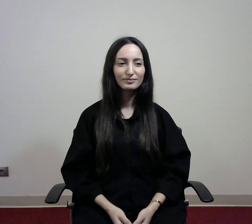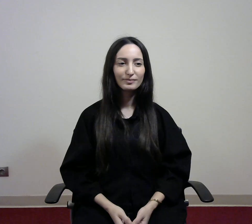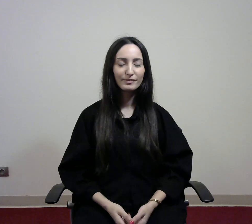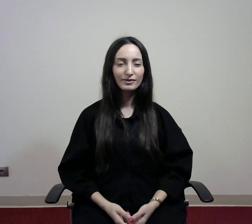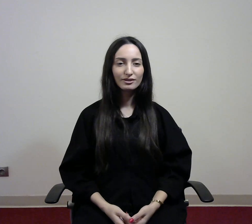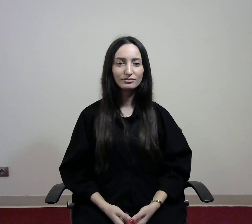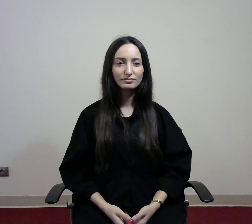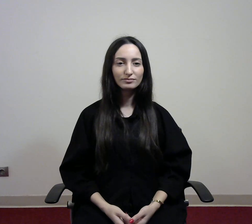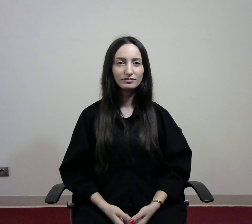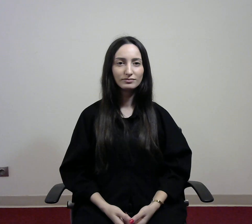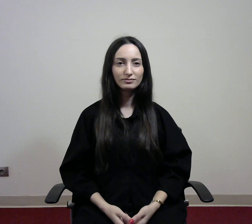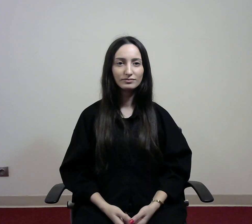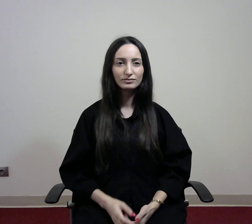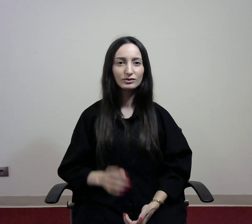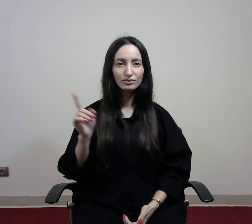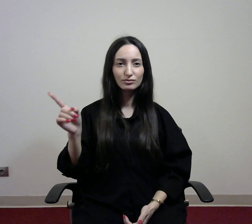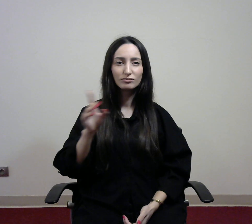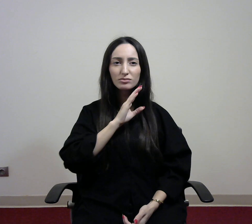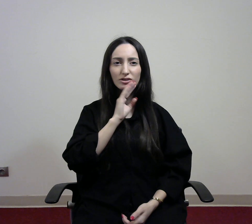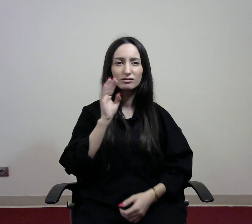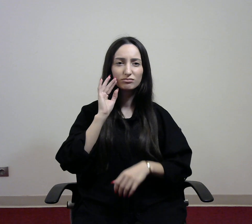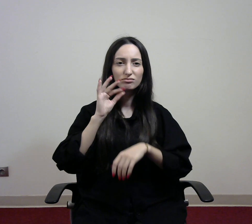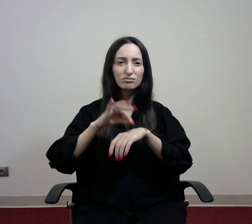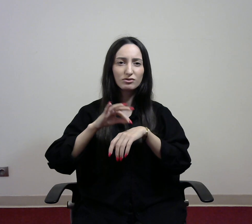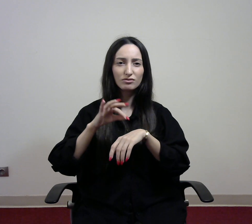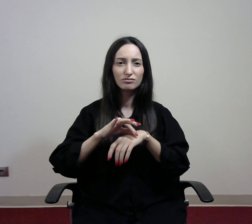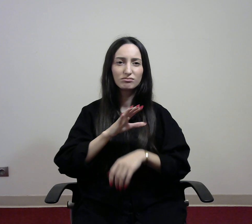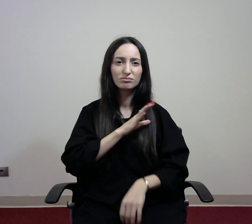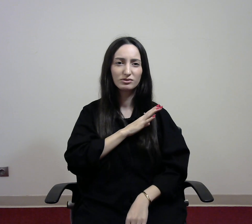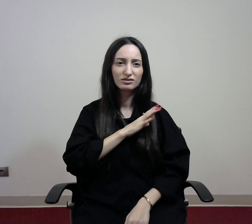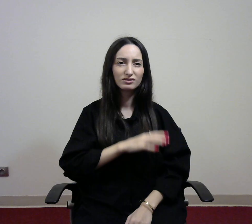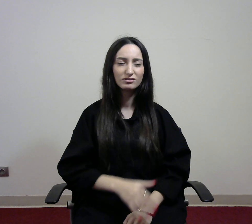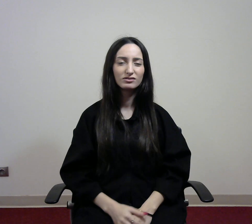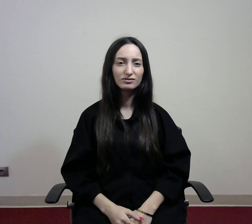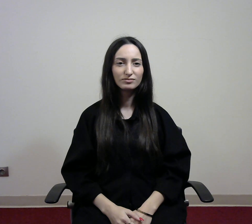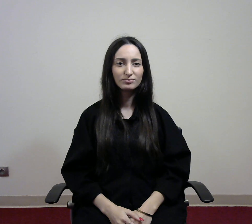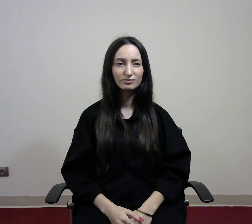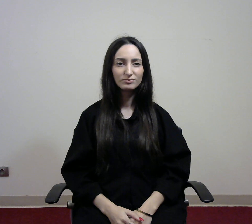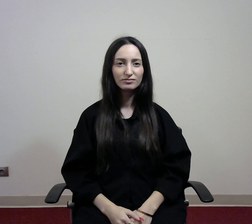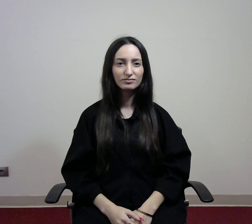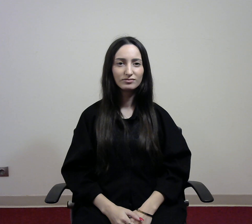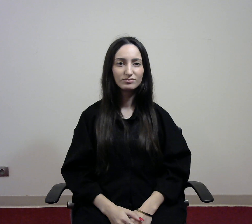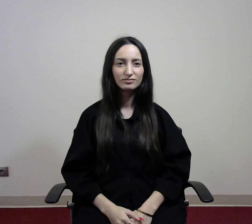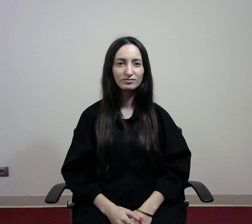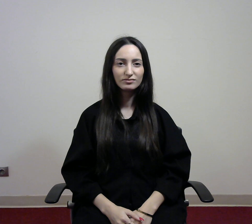Onun anası xəstələnmişdi